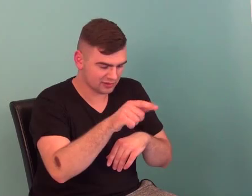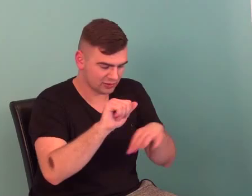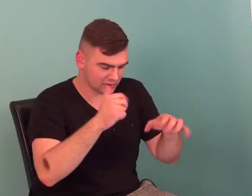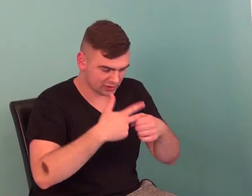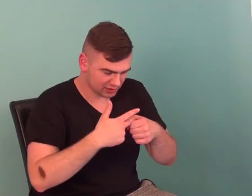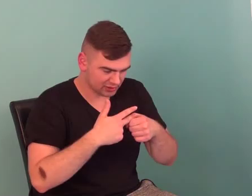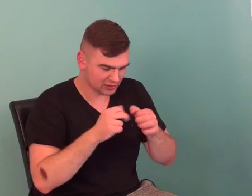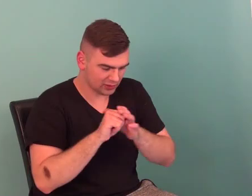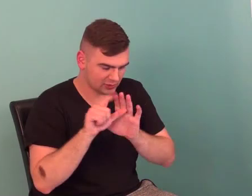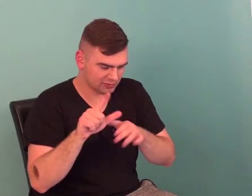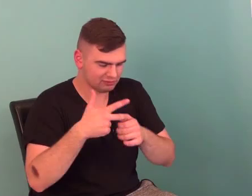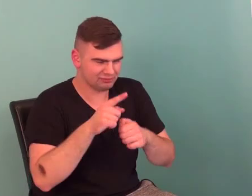Od szóstej trzydzieści do siódmej trzydzieści.